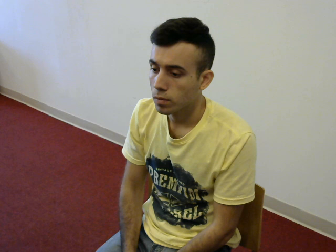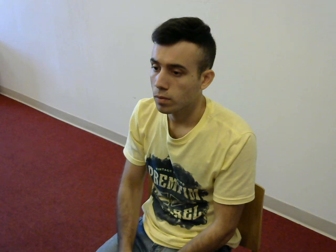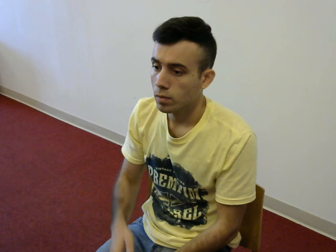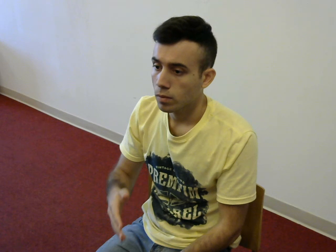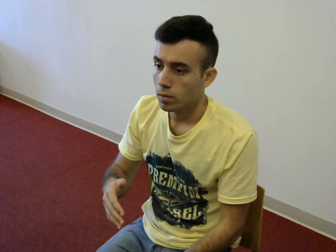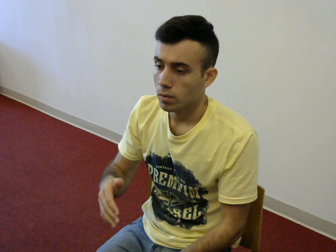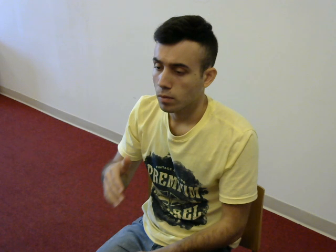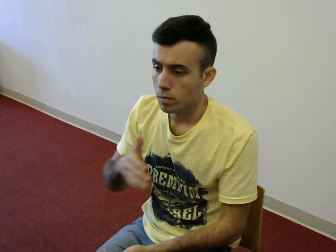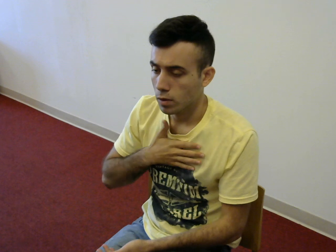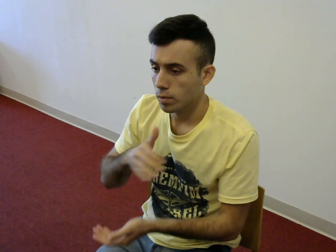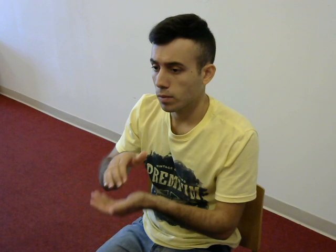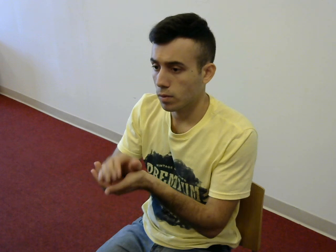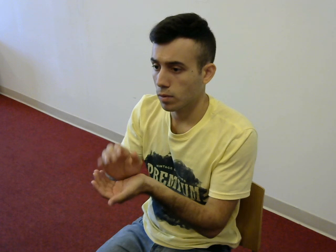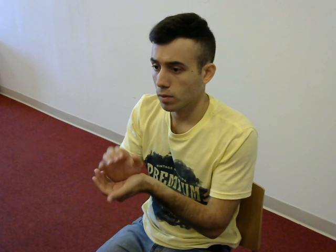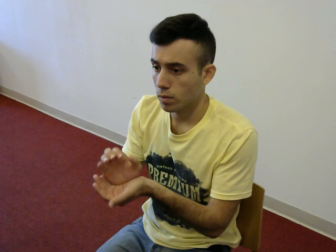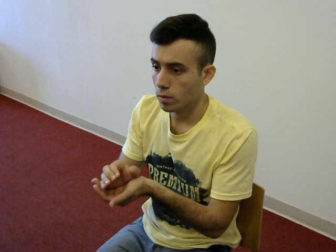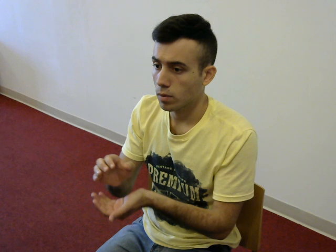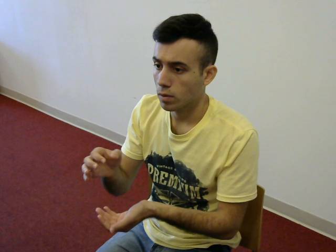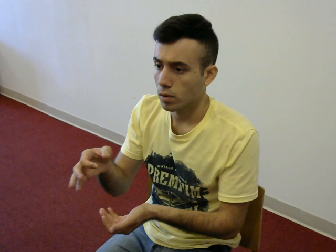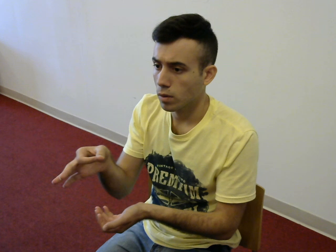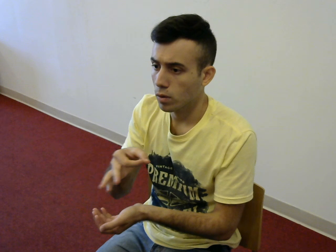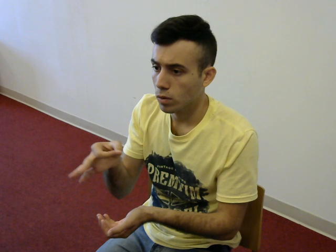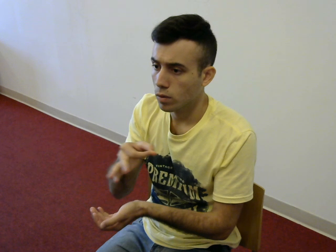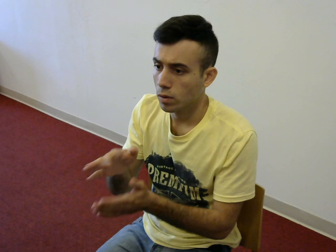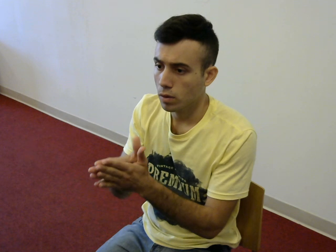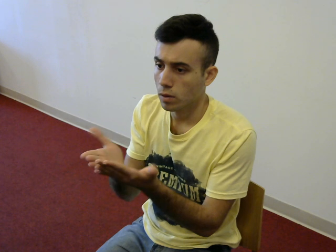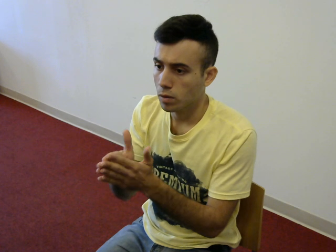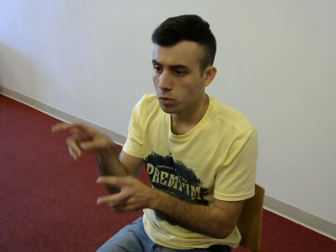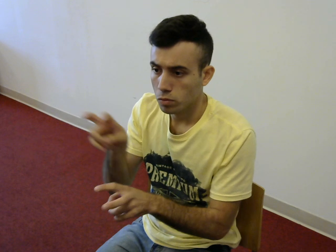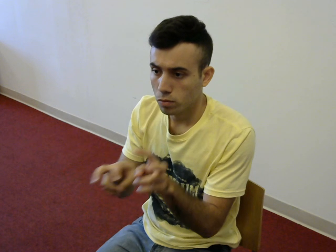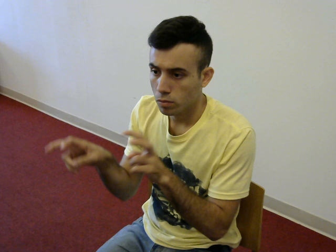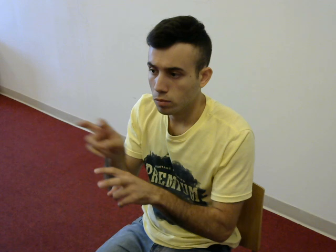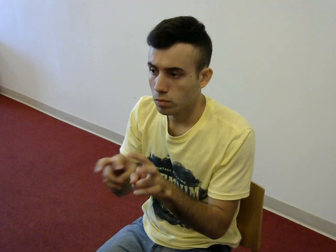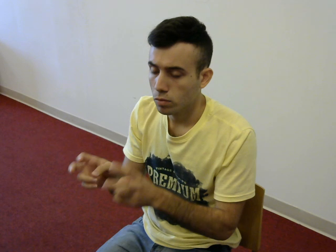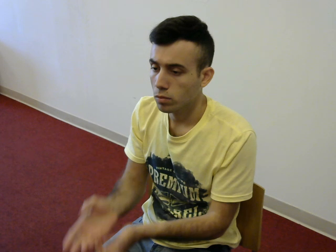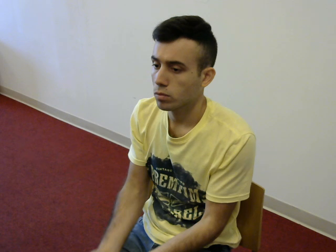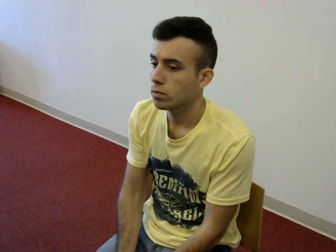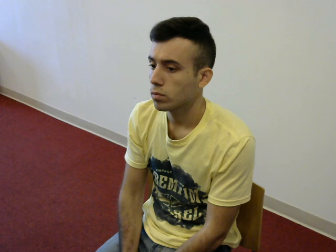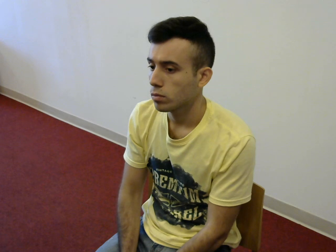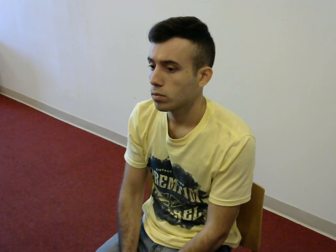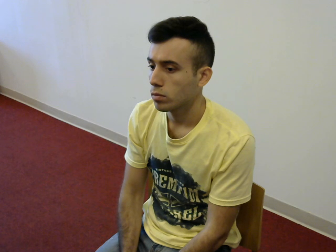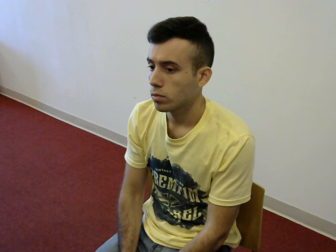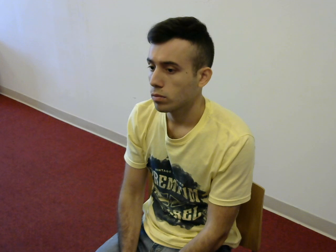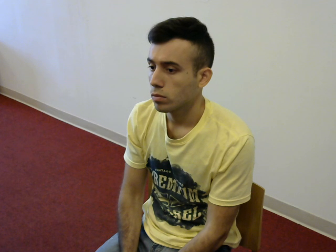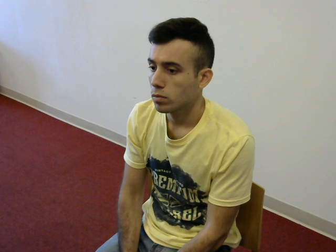Mən "Dəfinələr Adası" kitabını axtarıram